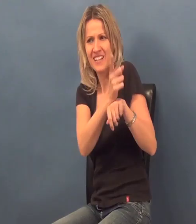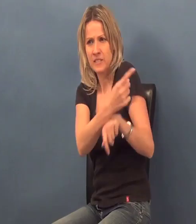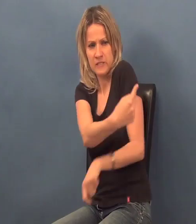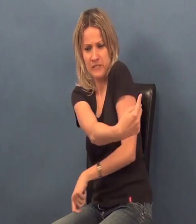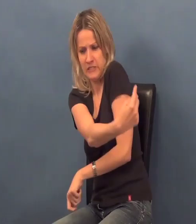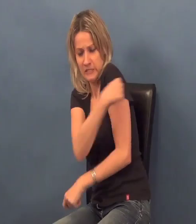Tą wskazówką od zegara trafia w niego, w ramiona.